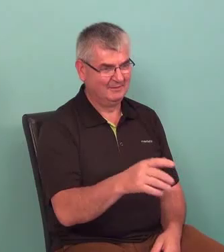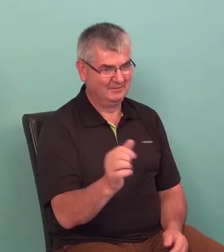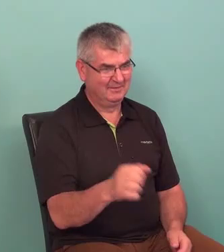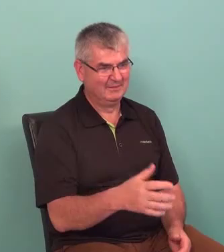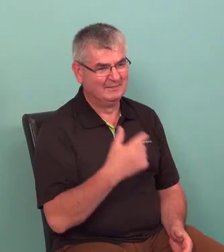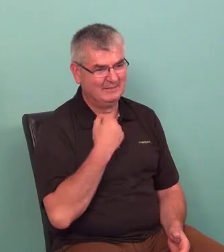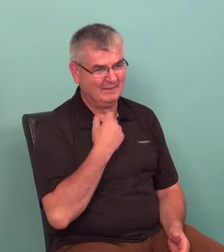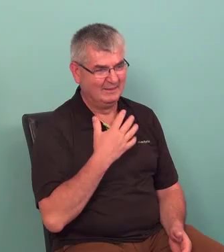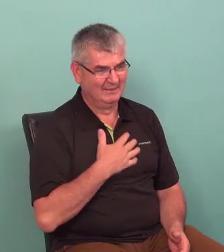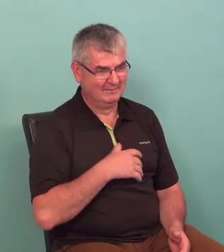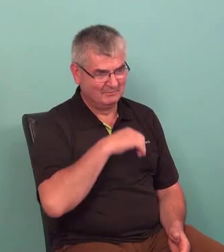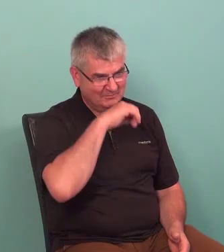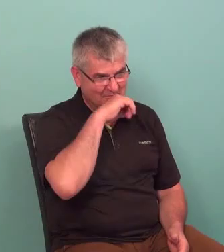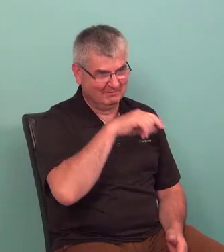Ty bardzo lubisz alkohol.